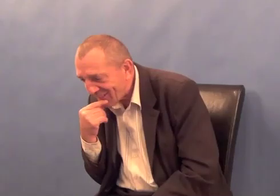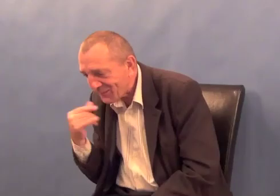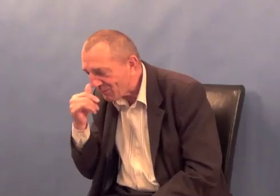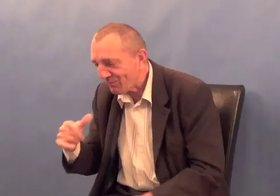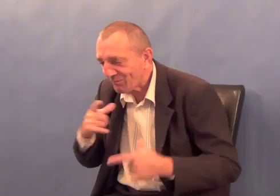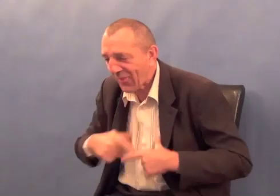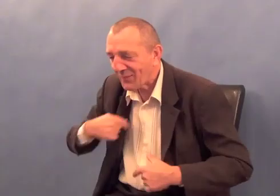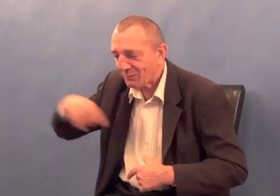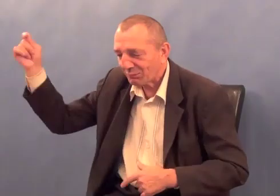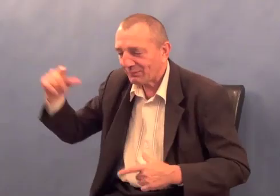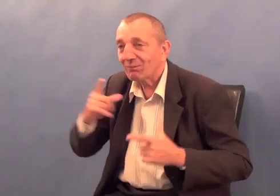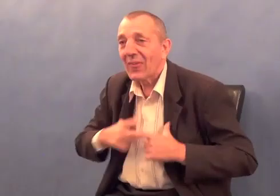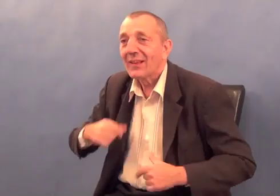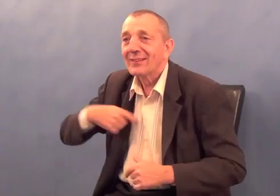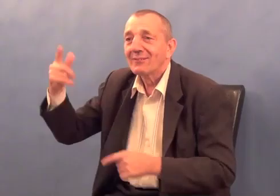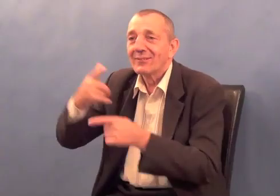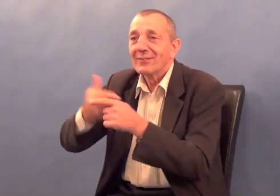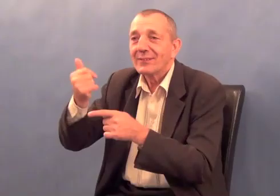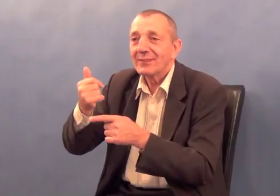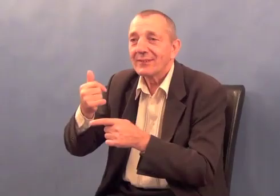Nie mogę, na wieś wyjeżdżam, na wieś wyjeżdżam dwudziestego pierwszego.